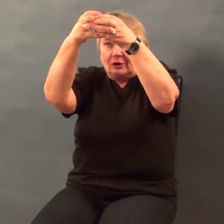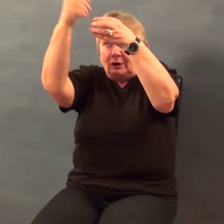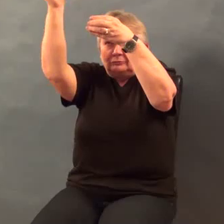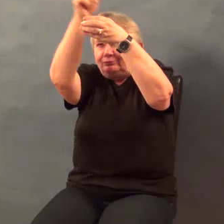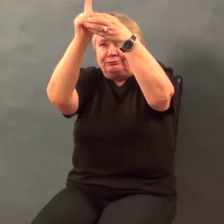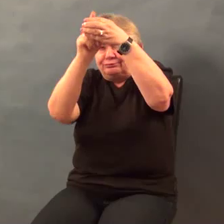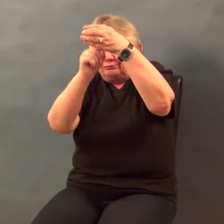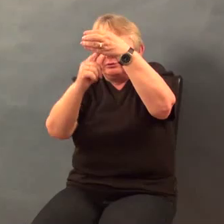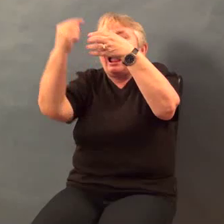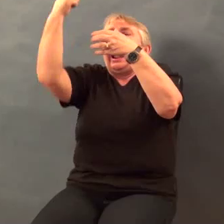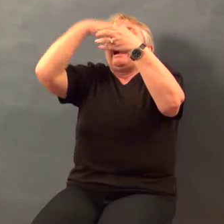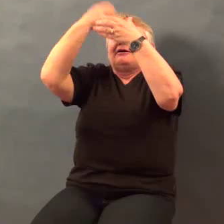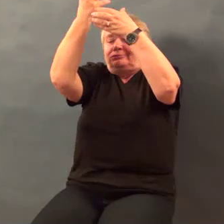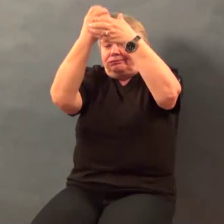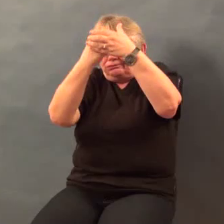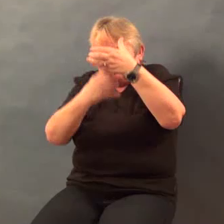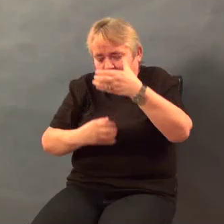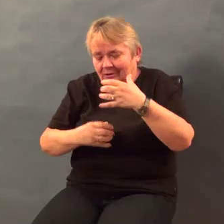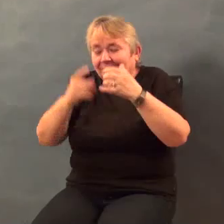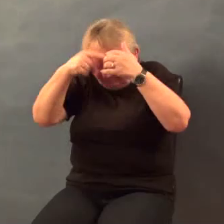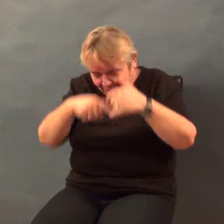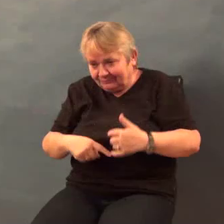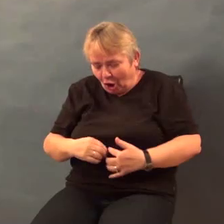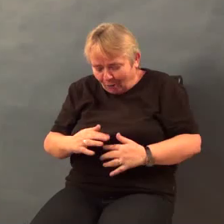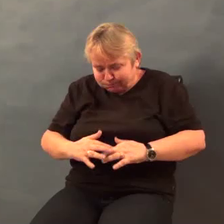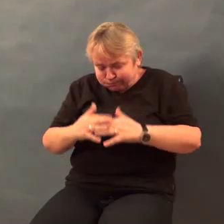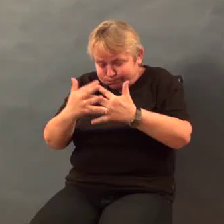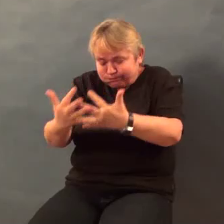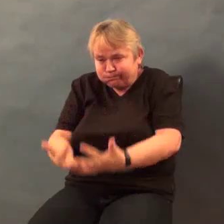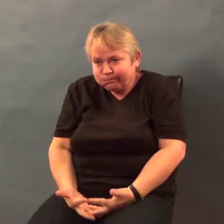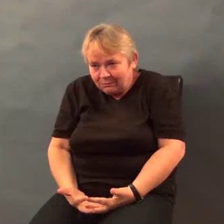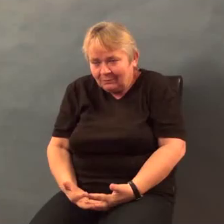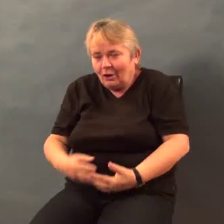W rynnie kula bowlingowa trafiła do brzucha kota.